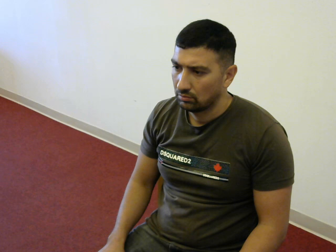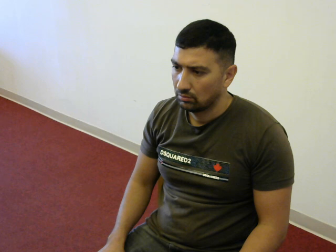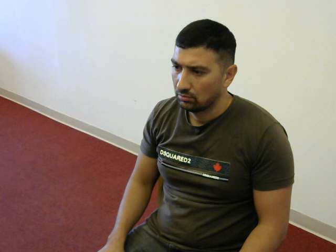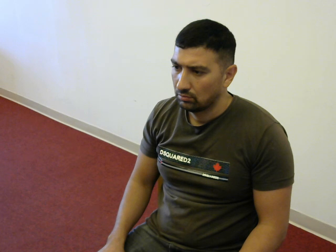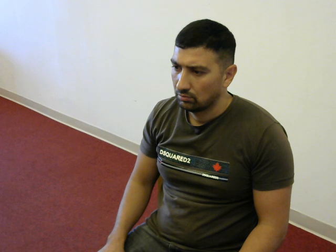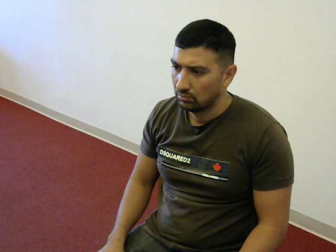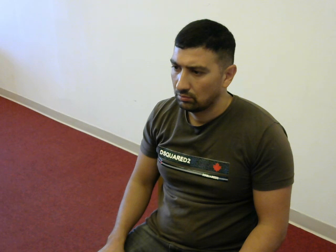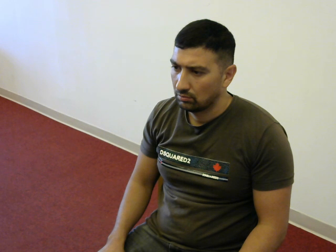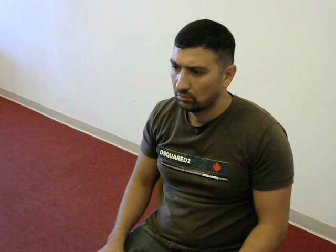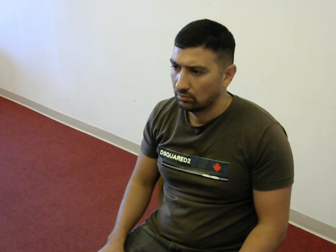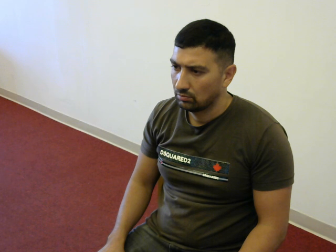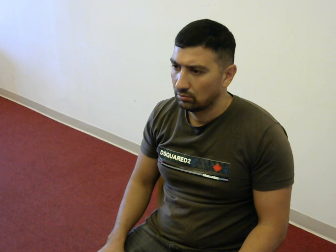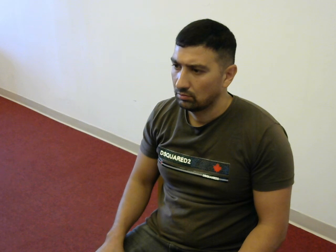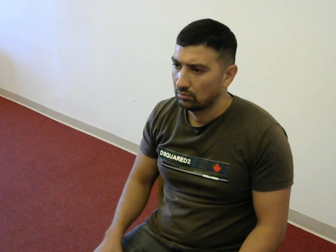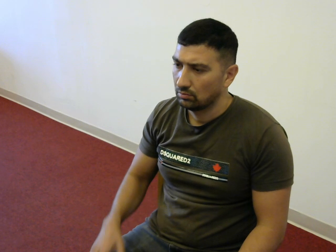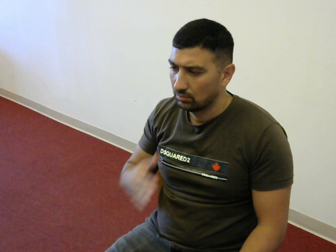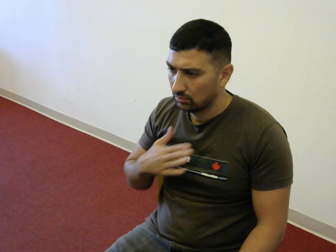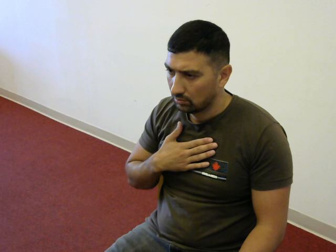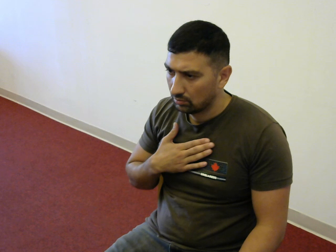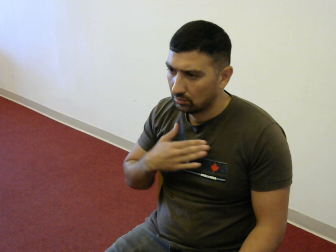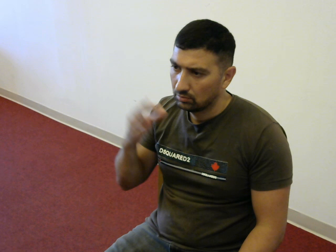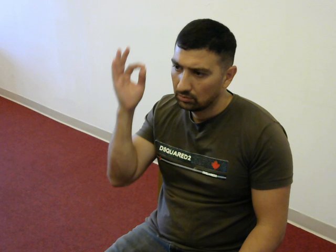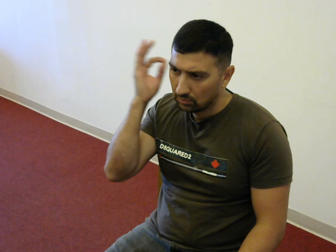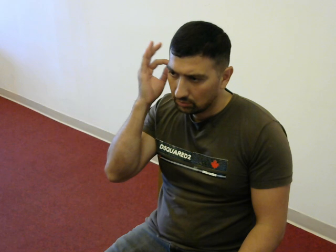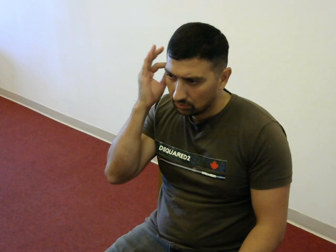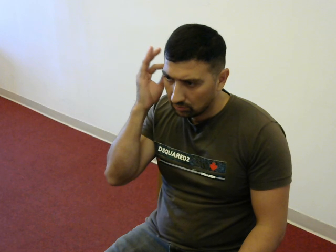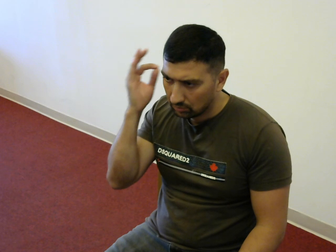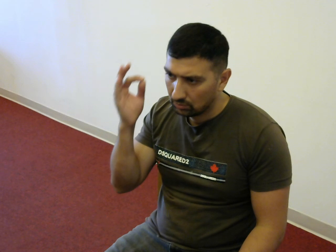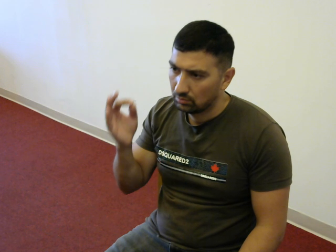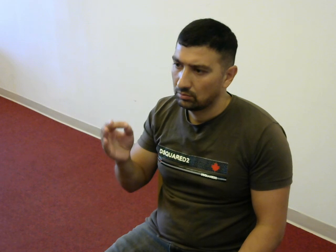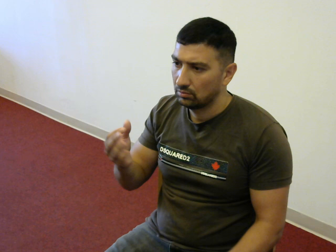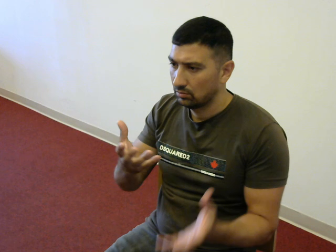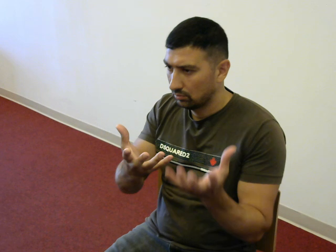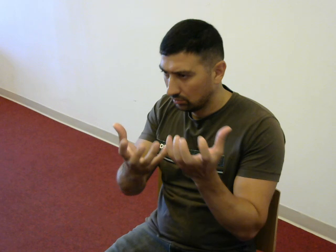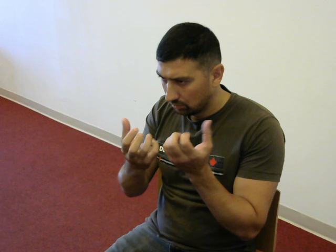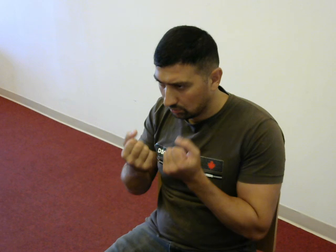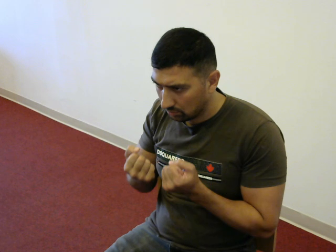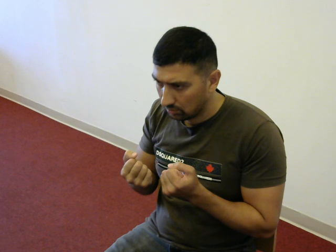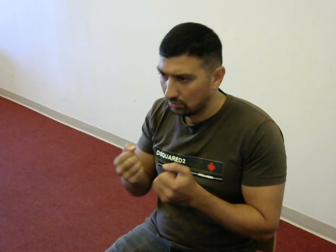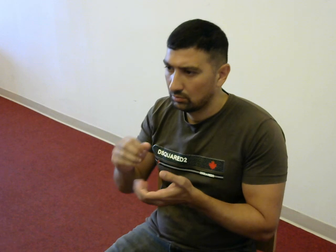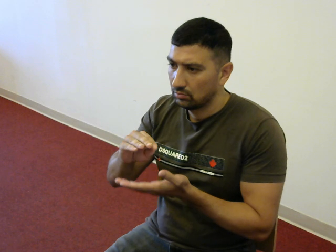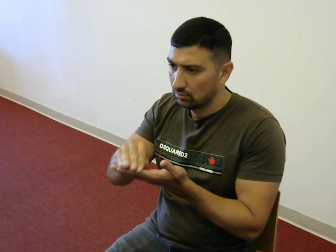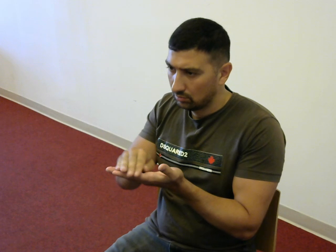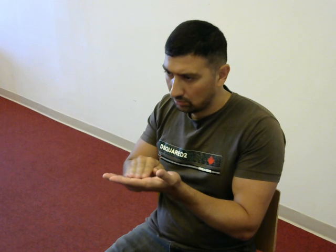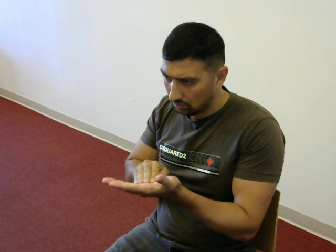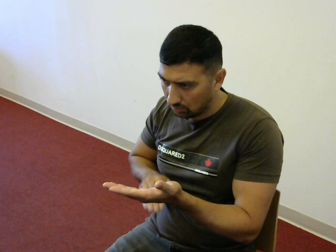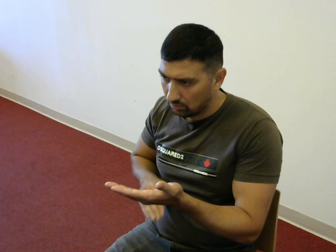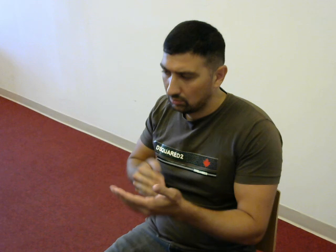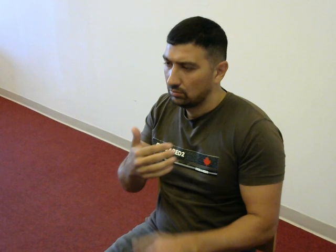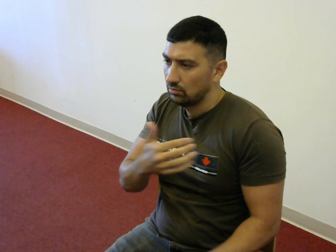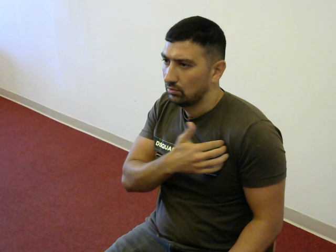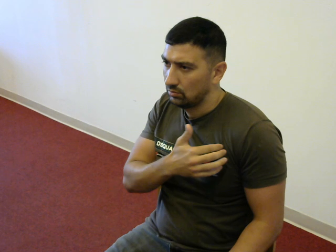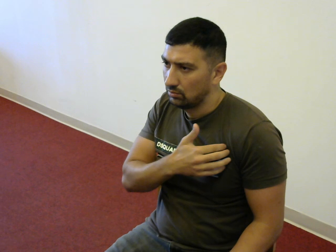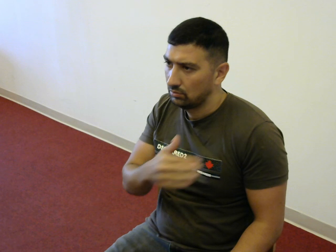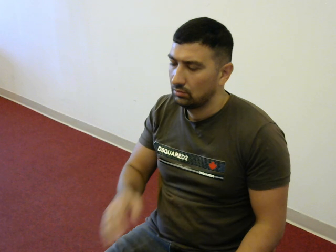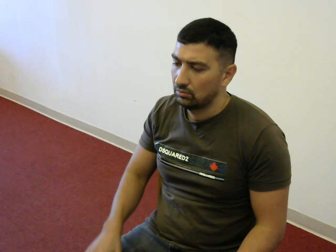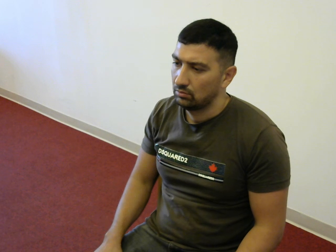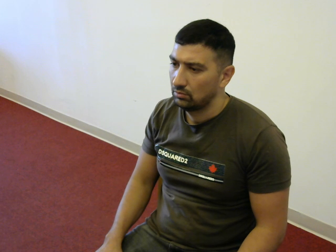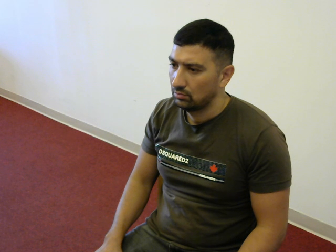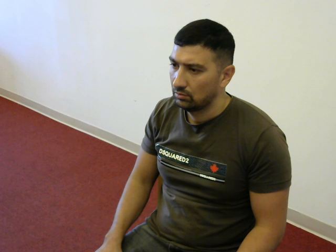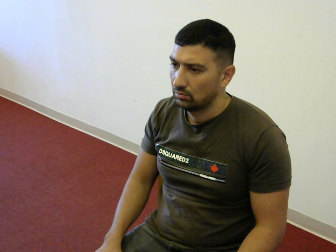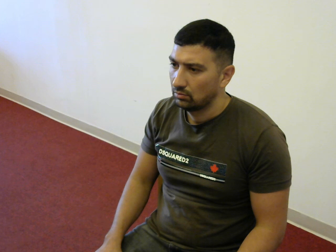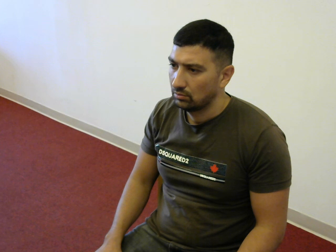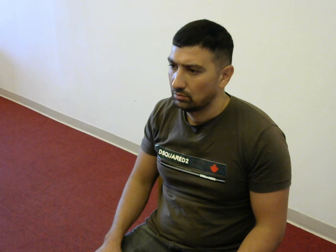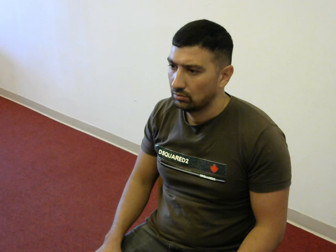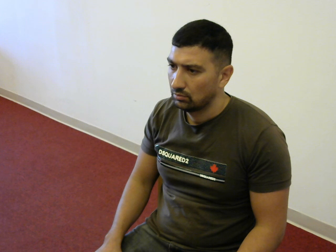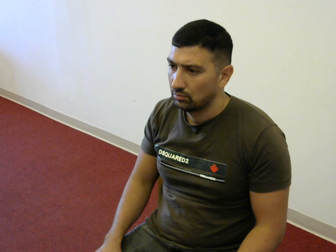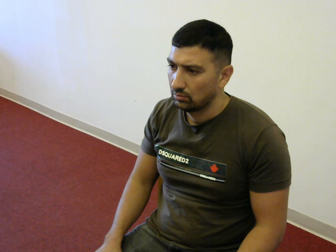Mən həkimin qəbuluna yazılmaq istəyirəm